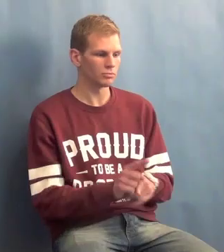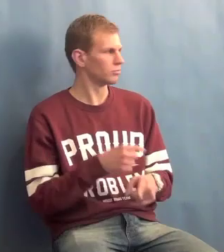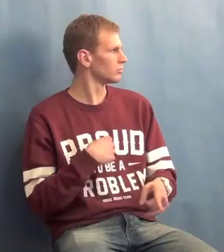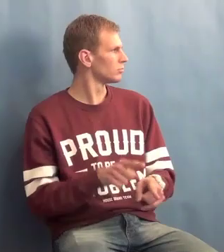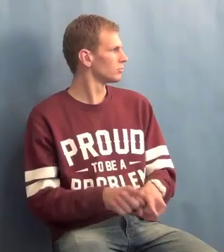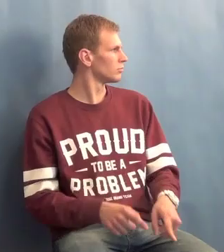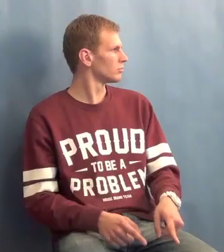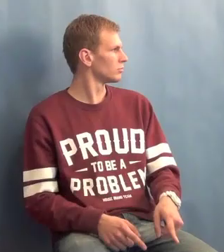Ja też to?